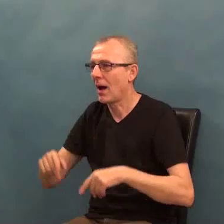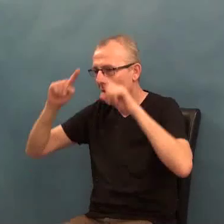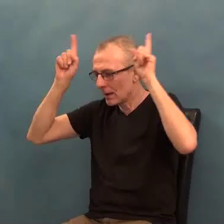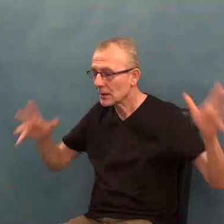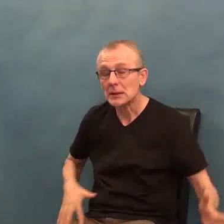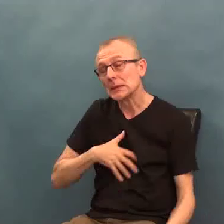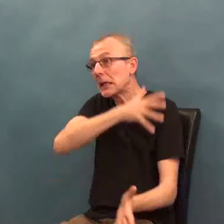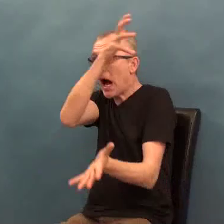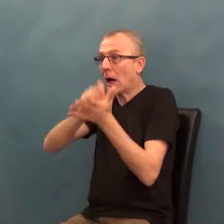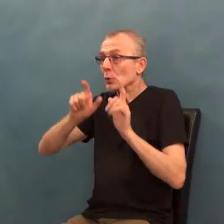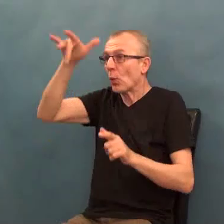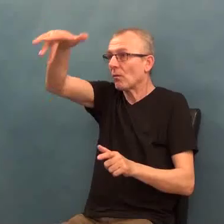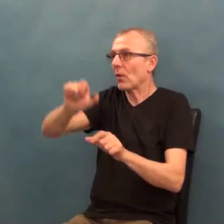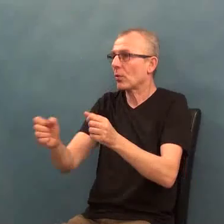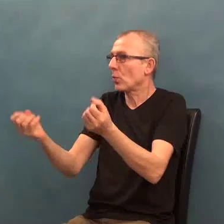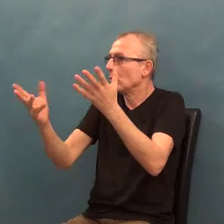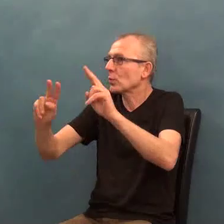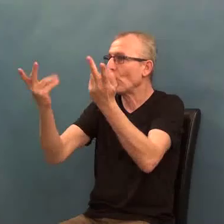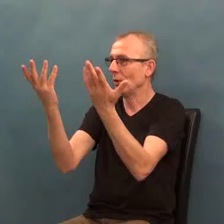Myszka Miki prawie dostaje zawału, bo myśli, że w ubraniu skądś wziął się duch.